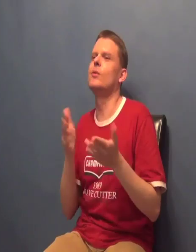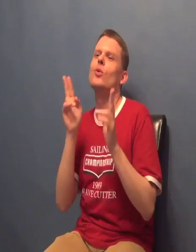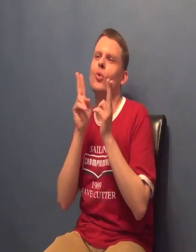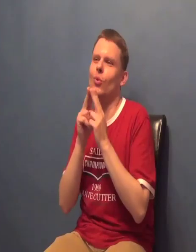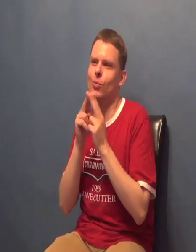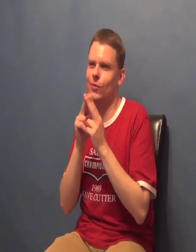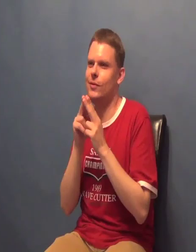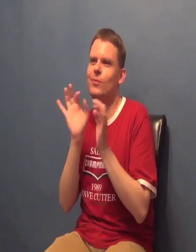Umówimy się...